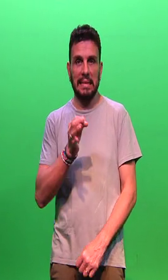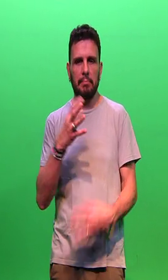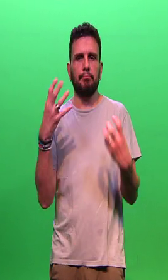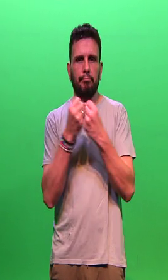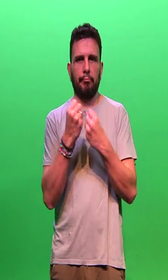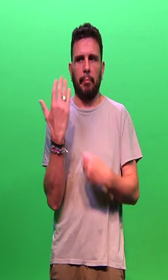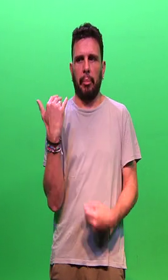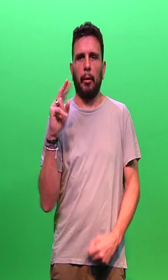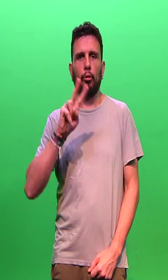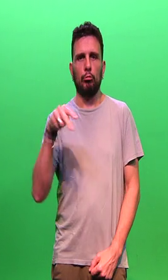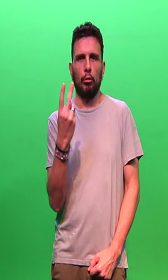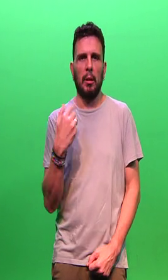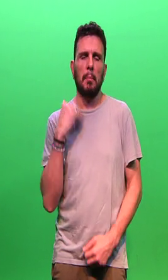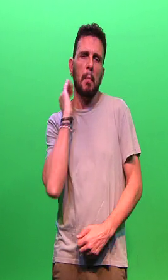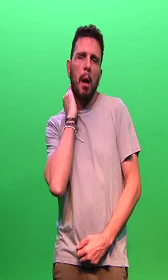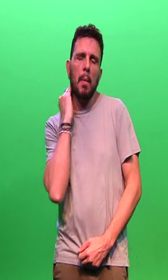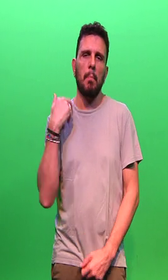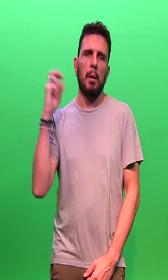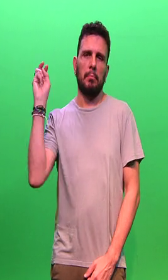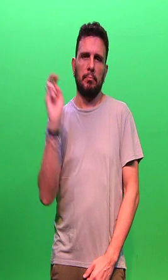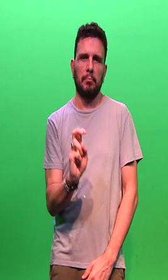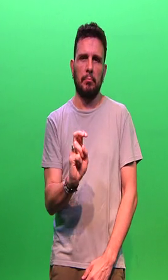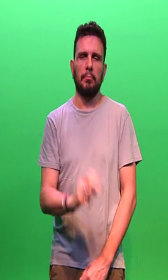Sí, he tingut un accident fa poc, fa dues hores, em fa mal el clatell i he vingut.